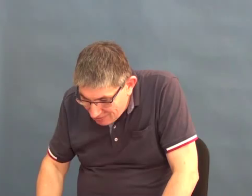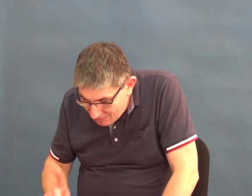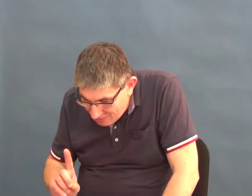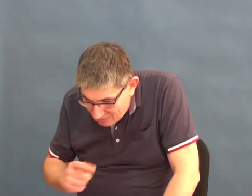Poczekaj.